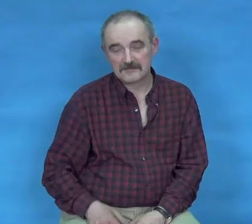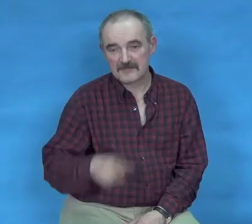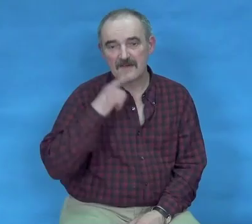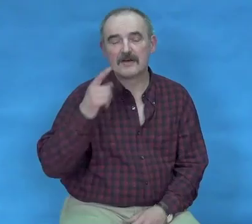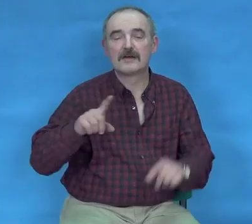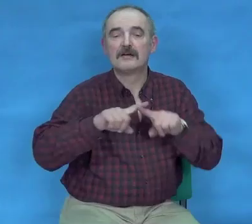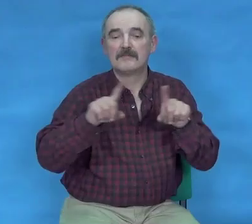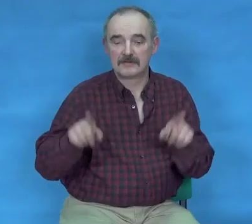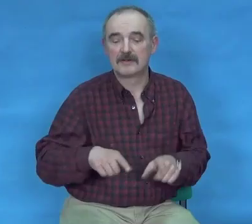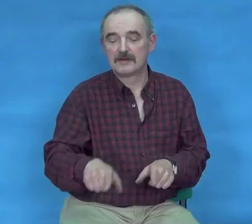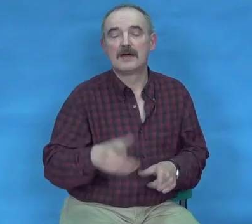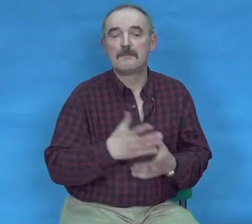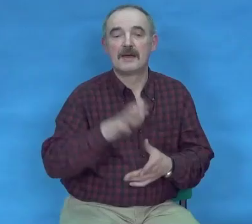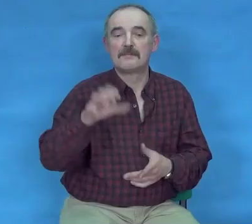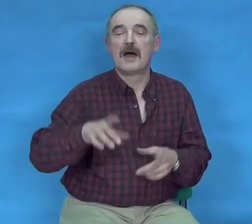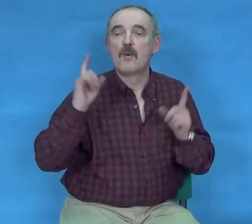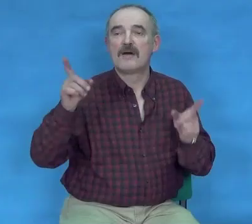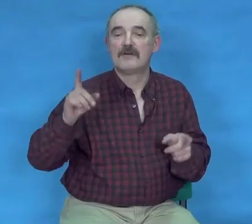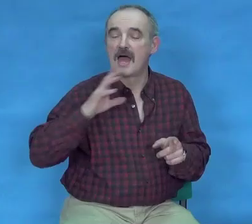Czerwona okrągła obwódka oznacza uwaga.